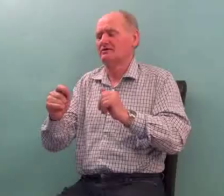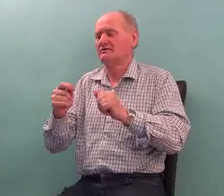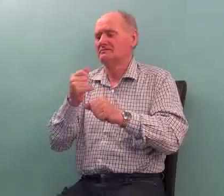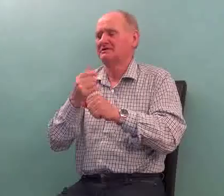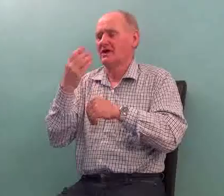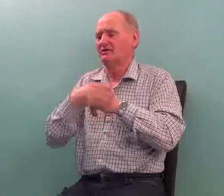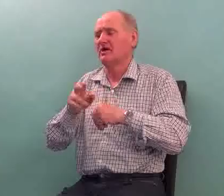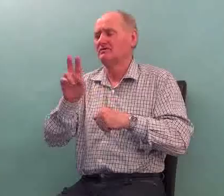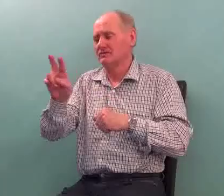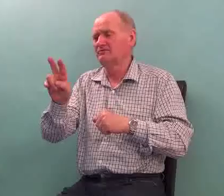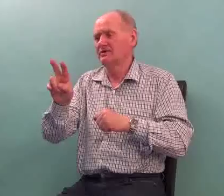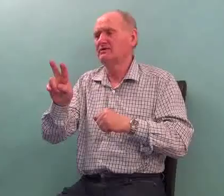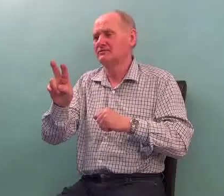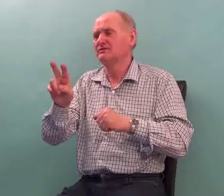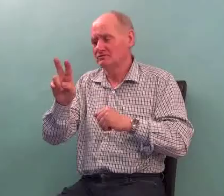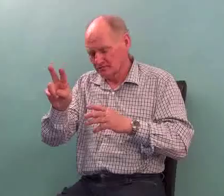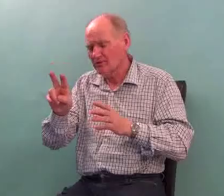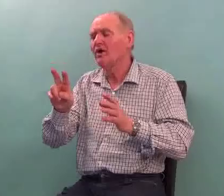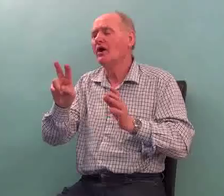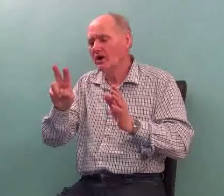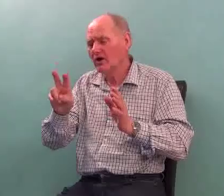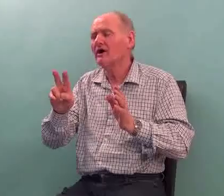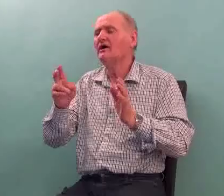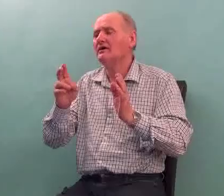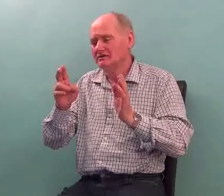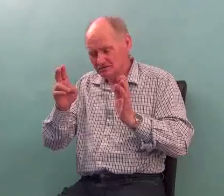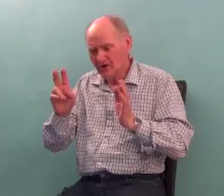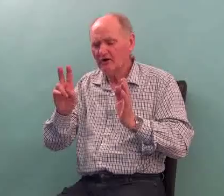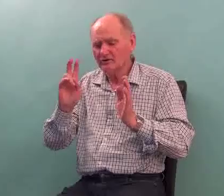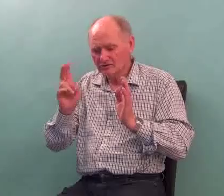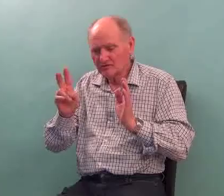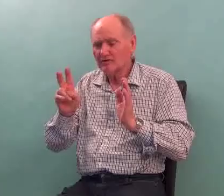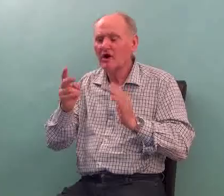Kończę pracę o drugiej.